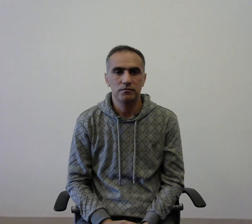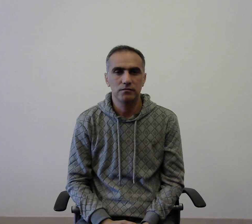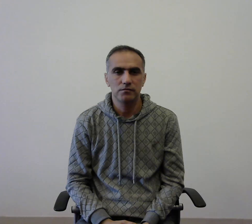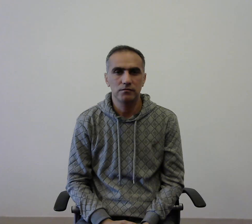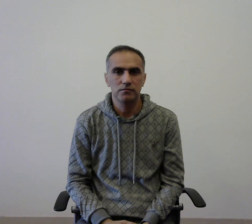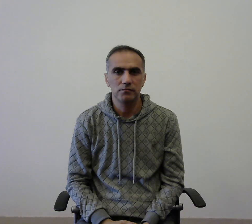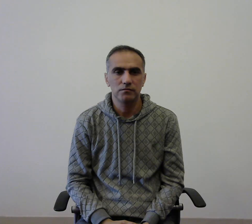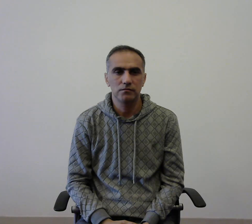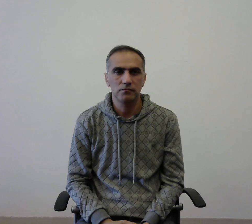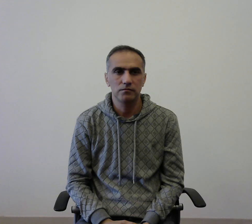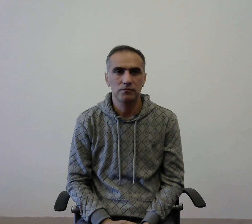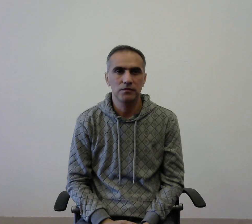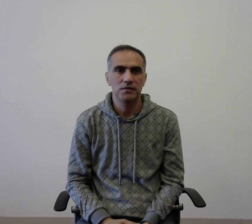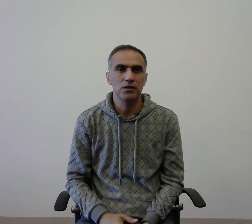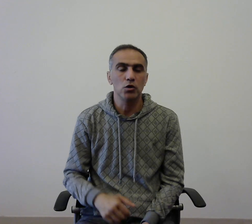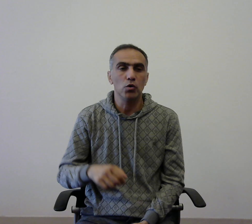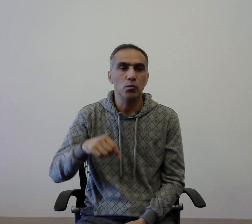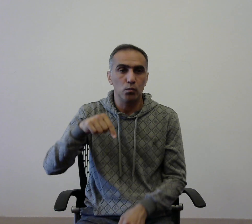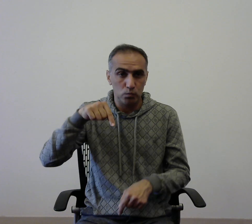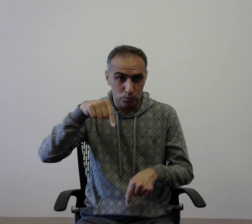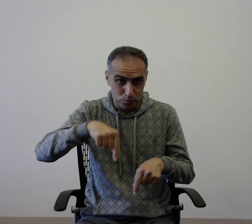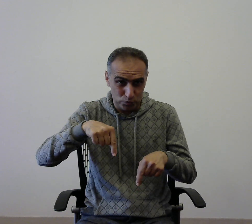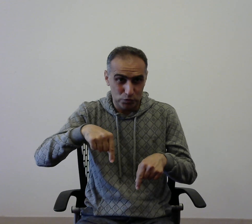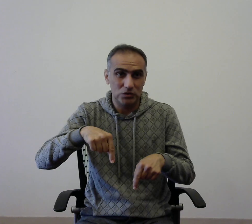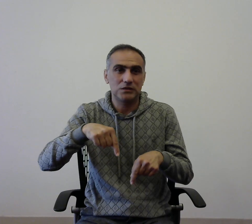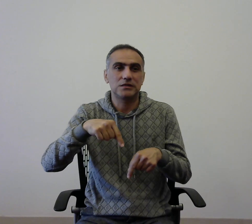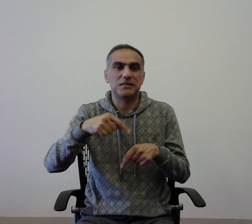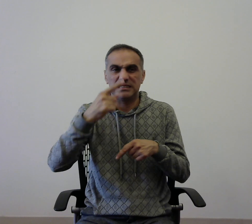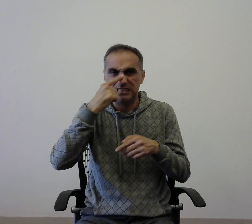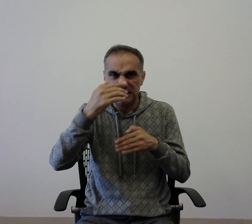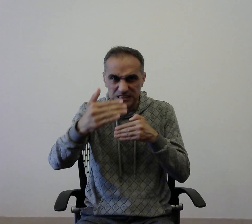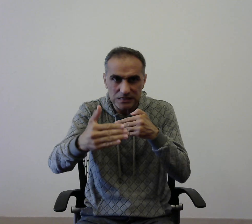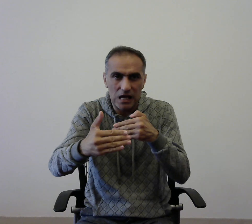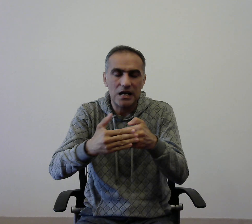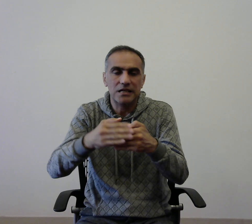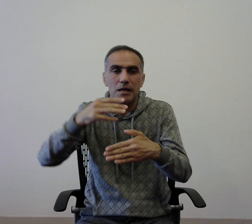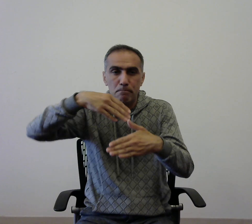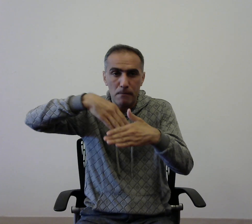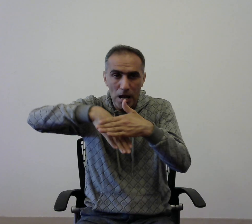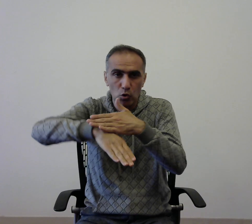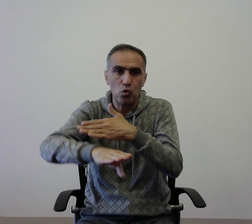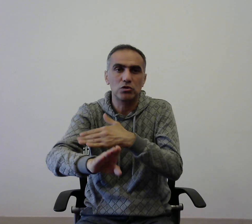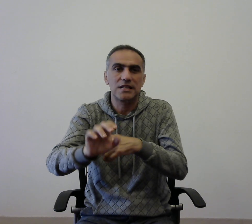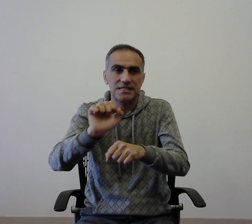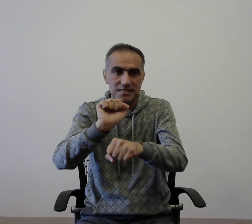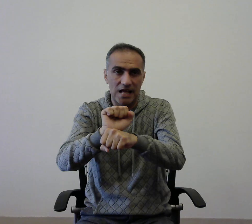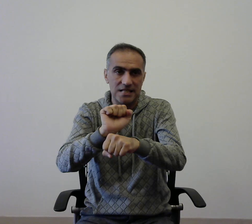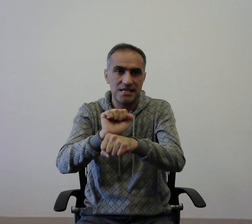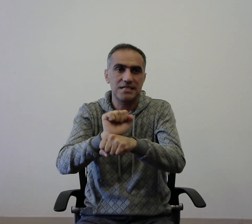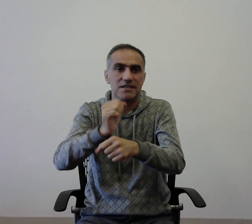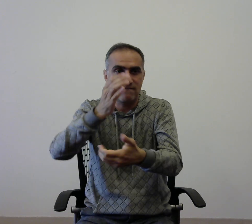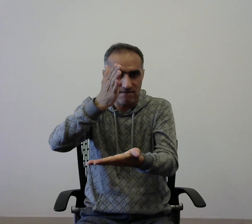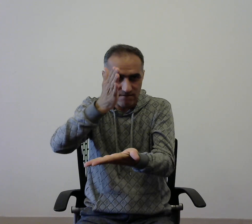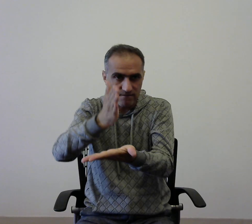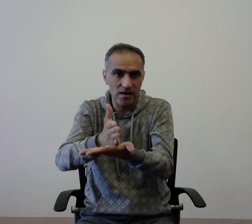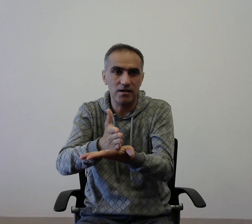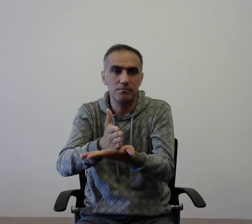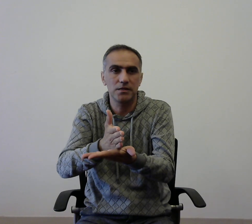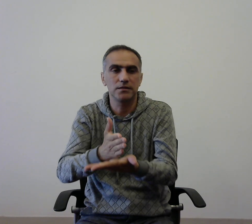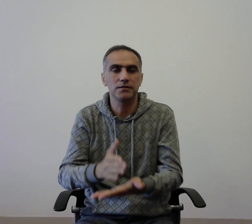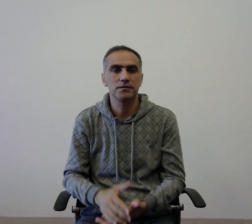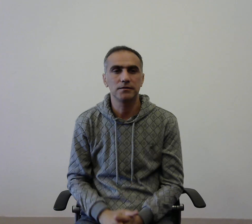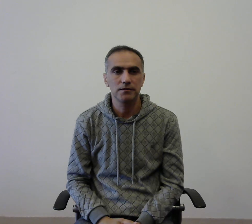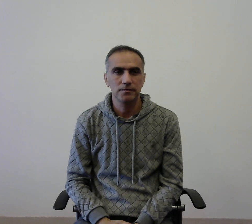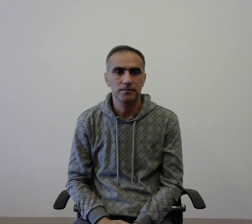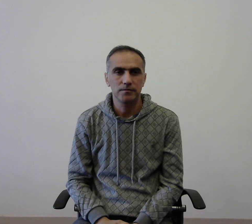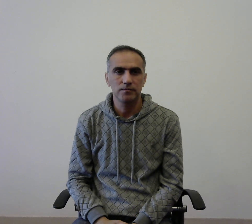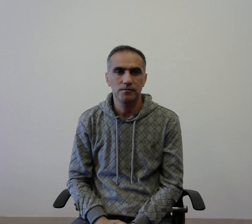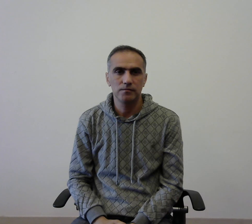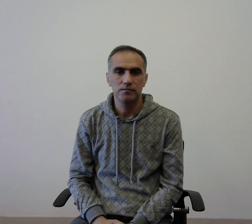Burda yaxınlıqda metro stansiyası varmı?